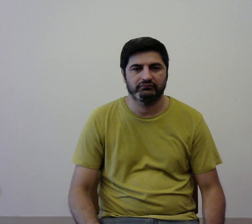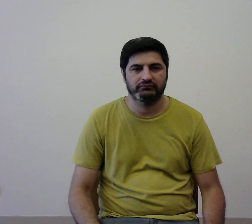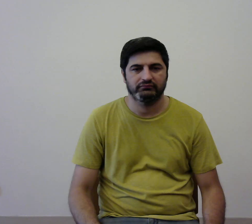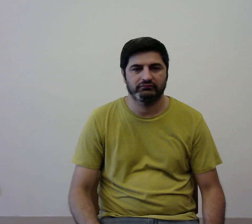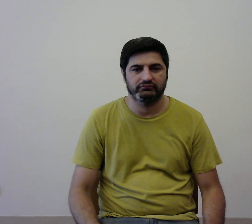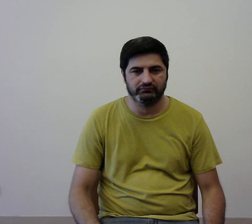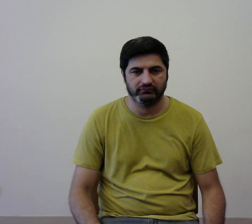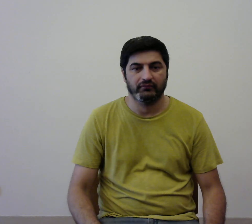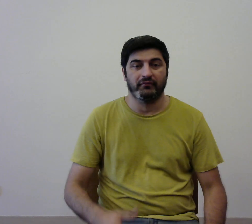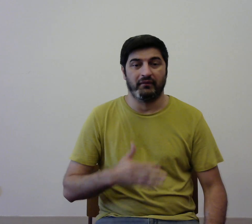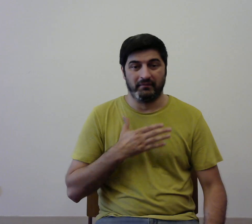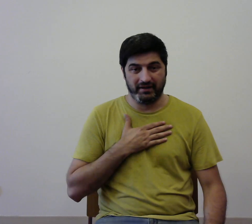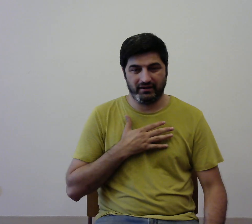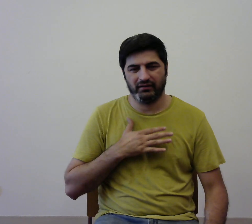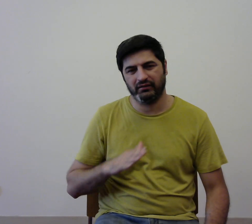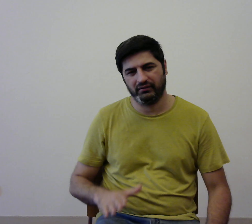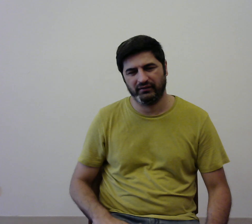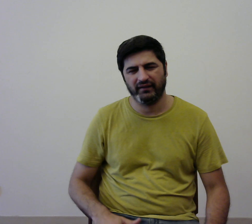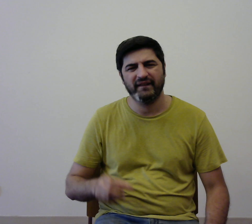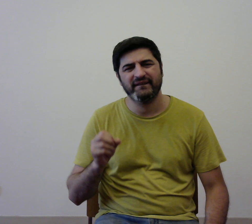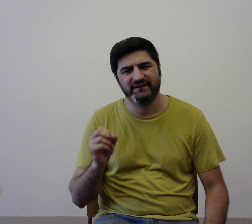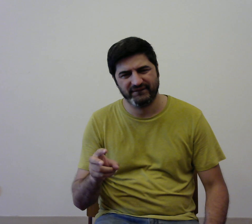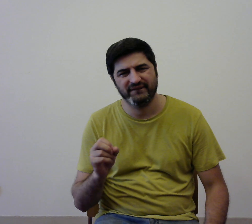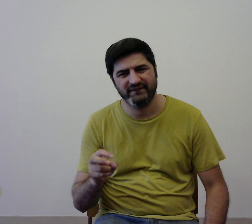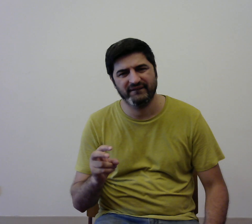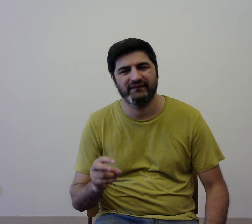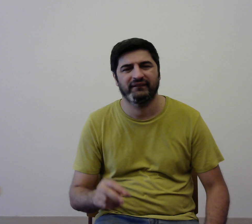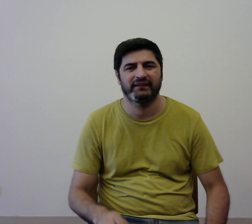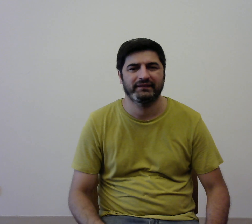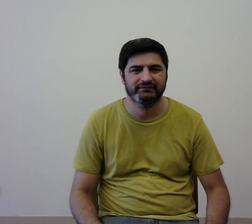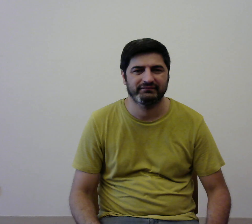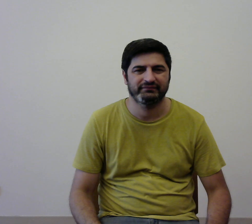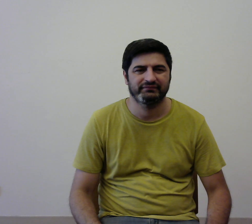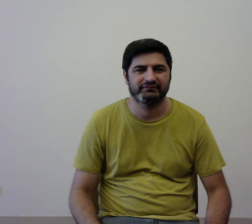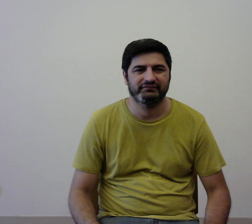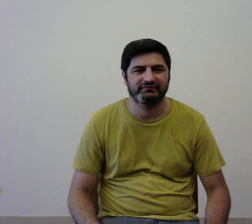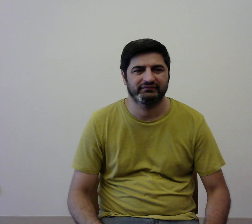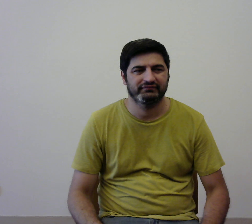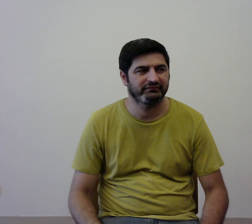Mənim ayağım ağrıyır